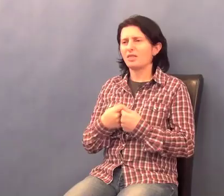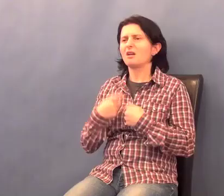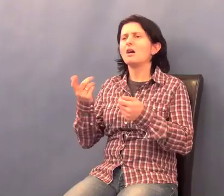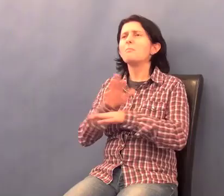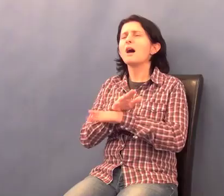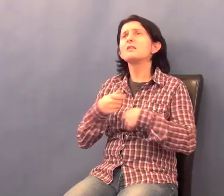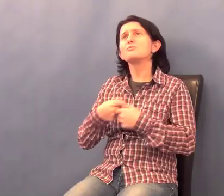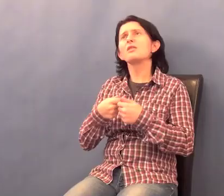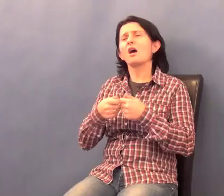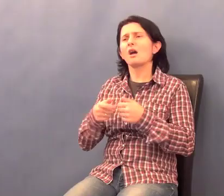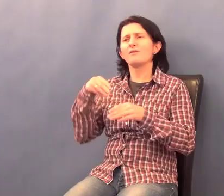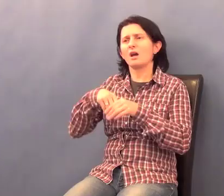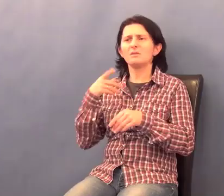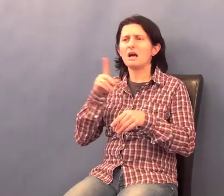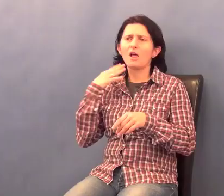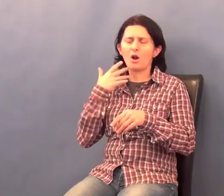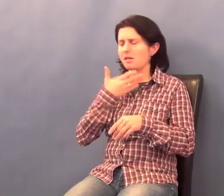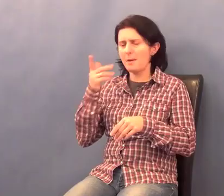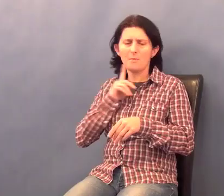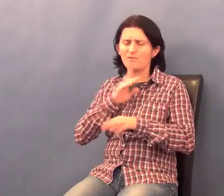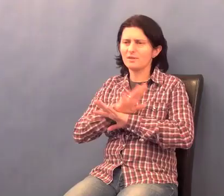Bar, który sprzedaje alkohol, nie ma mowy, nie!